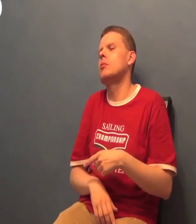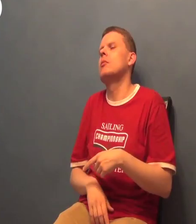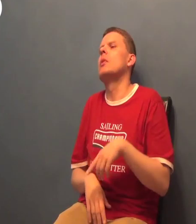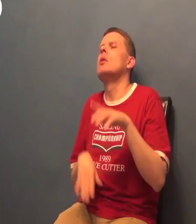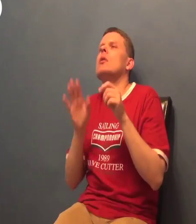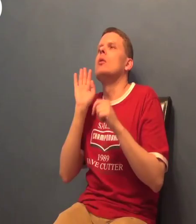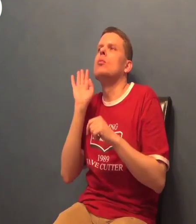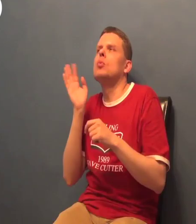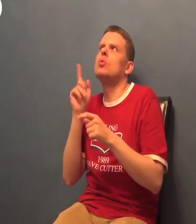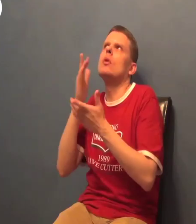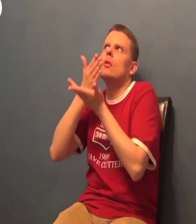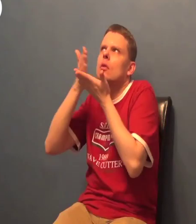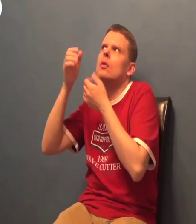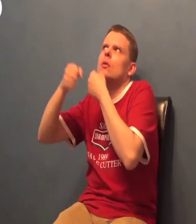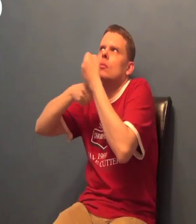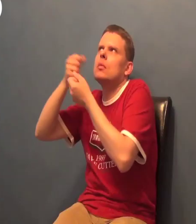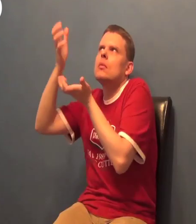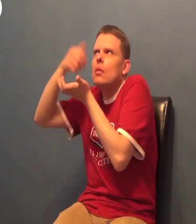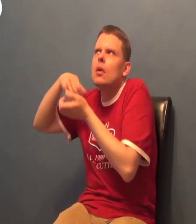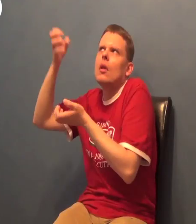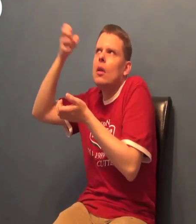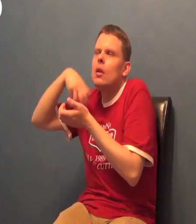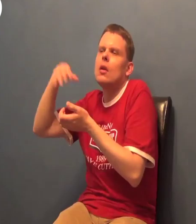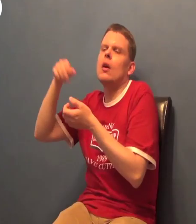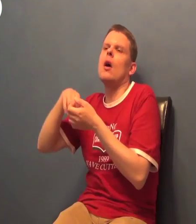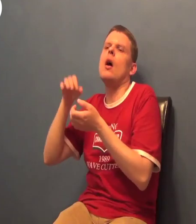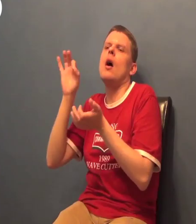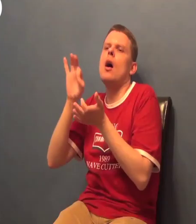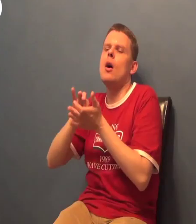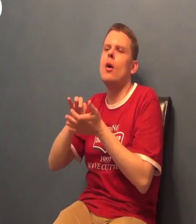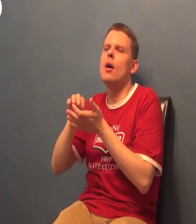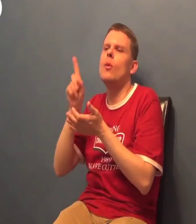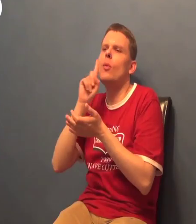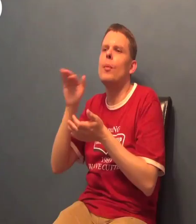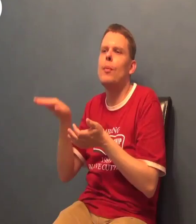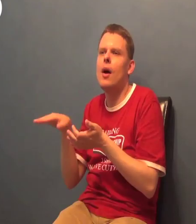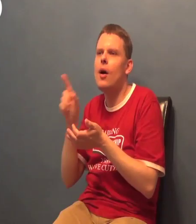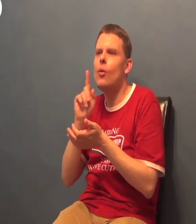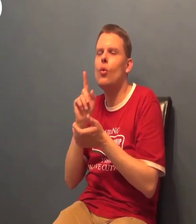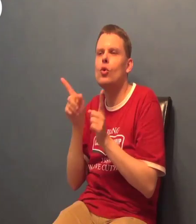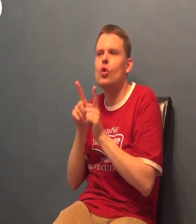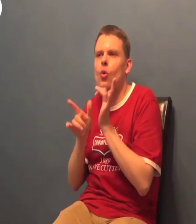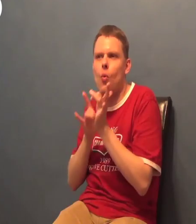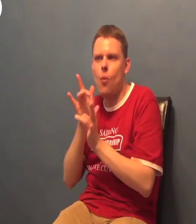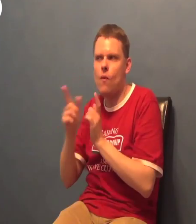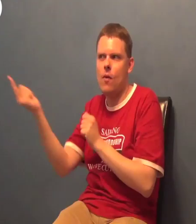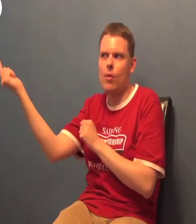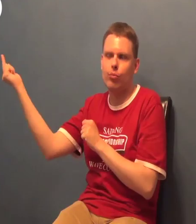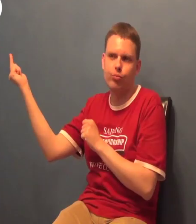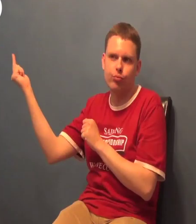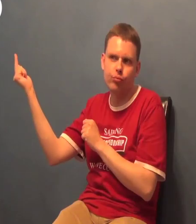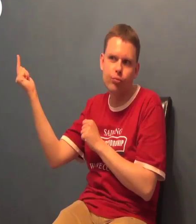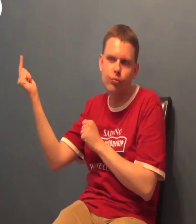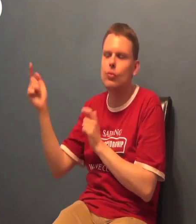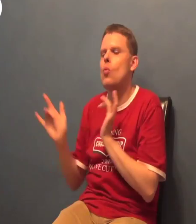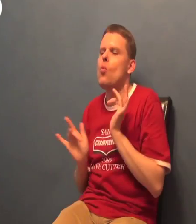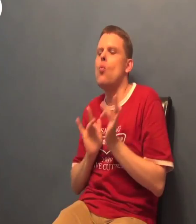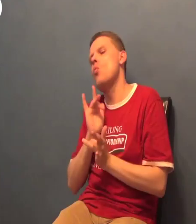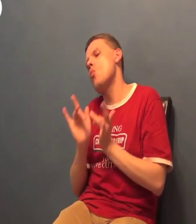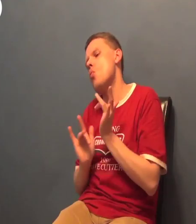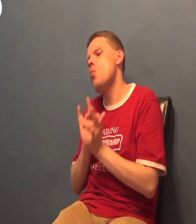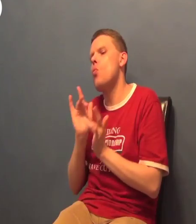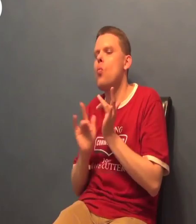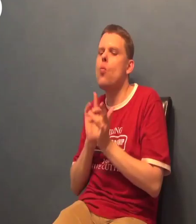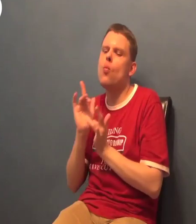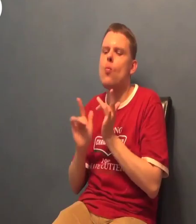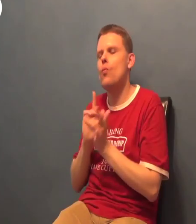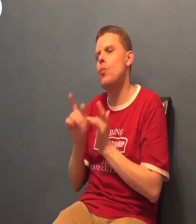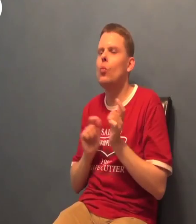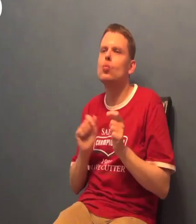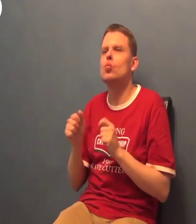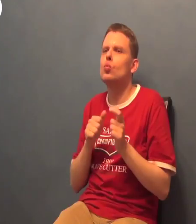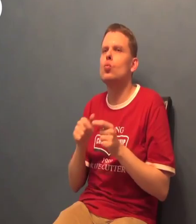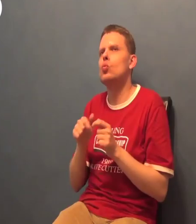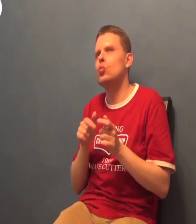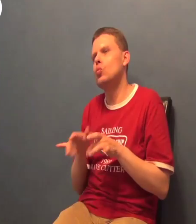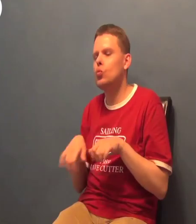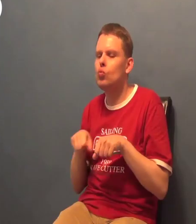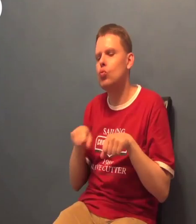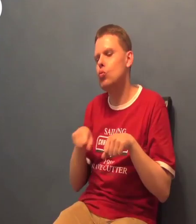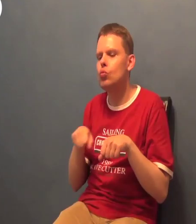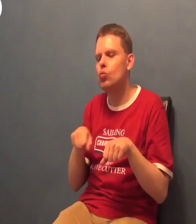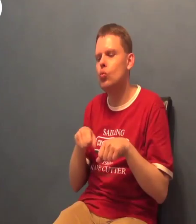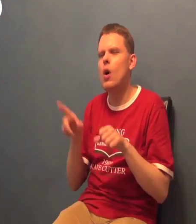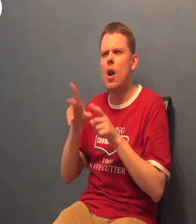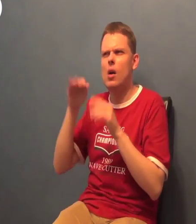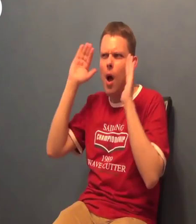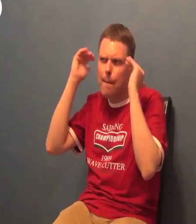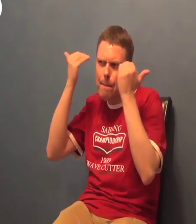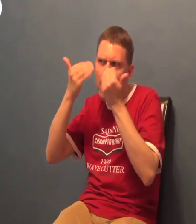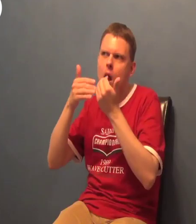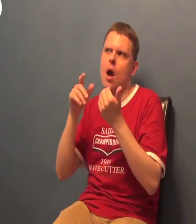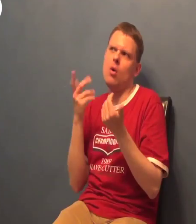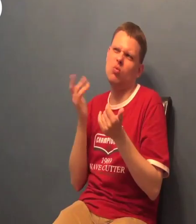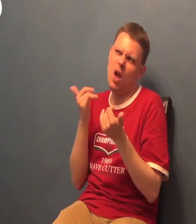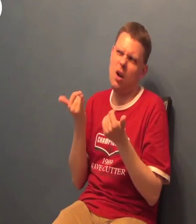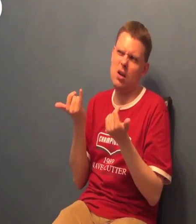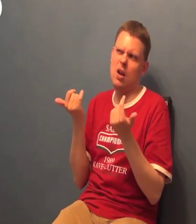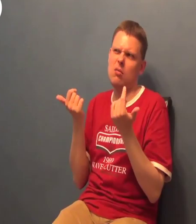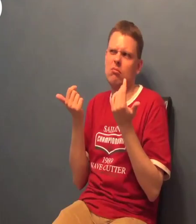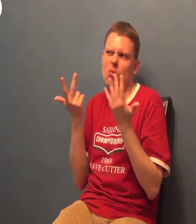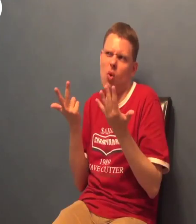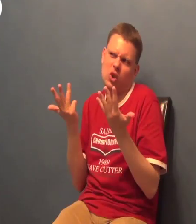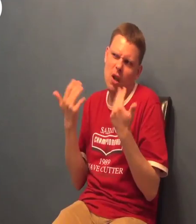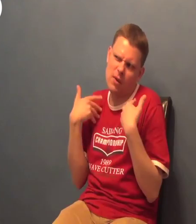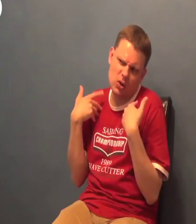Mężczyzna dalej zbiera owoce. W pewnym momencie nadjeżdża na rowerze chłopiec w kapeluszu, ma osiem, dziewięć lat.